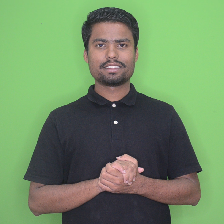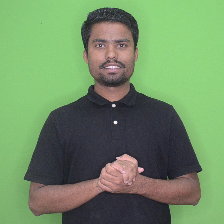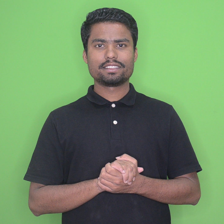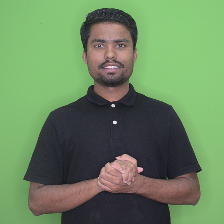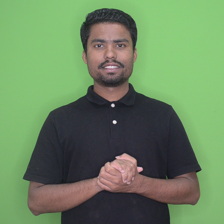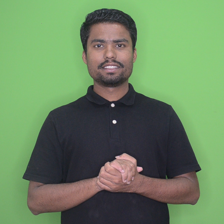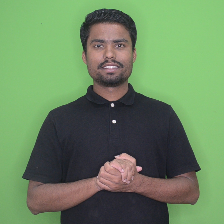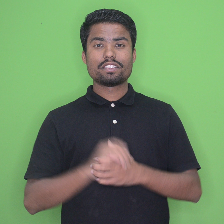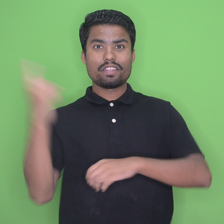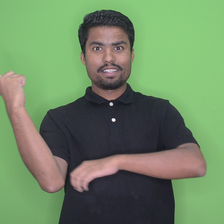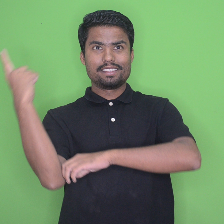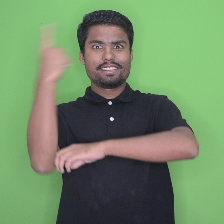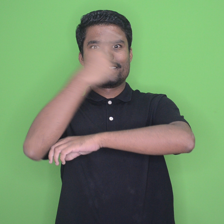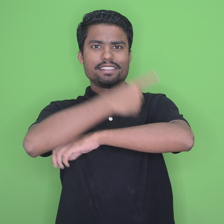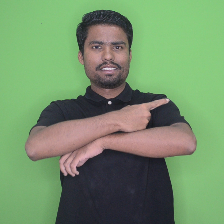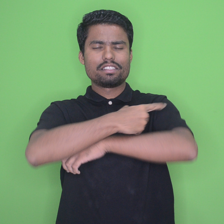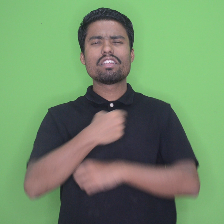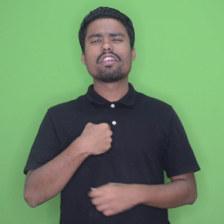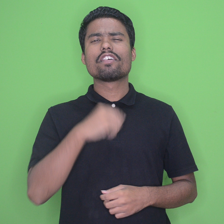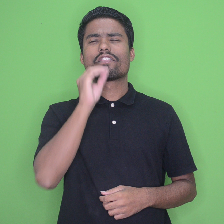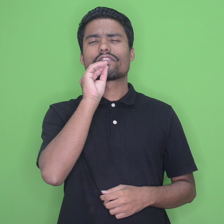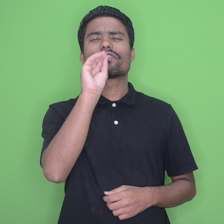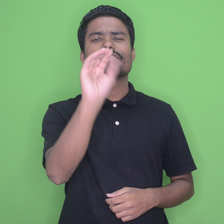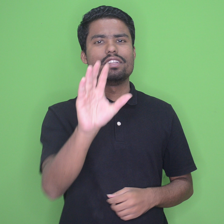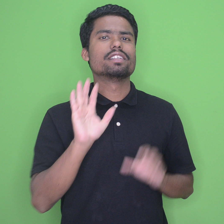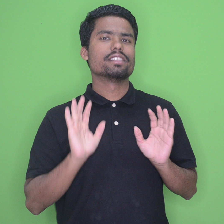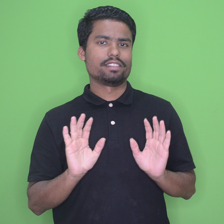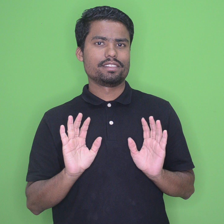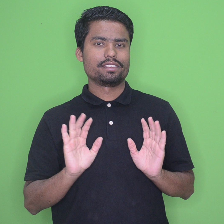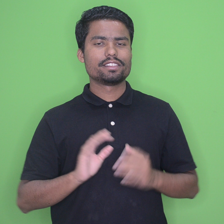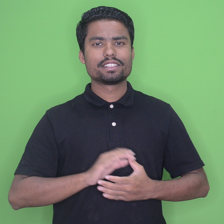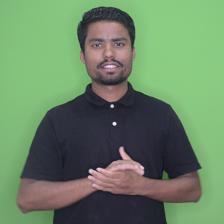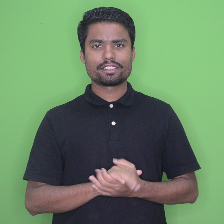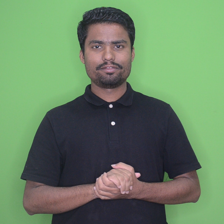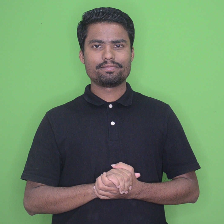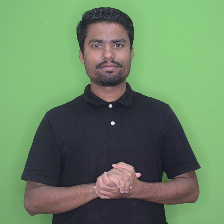i will let you know in a day